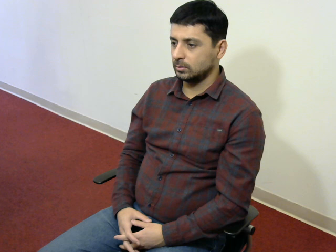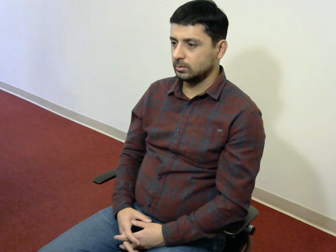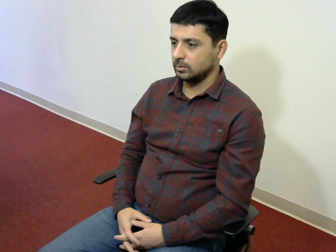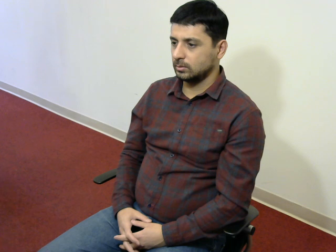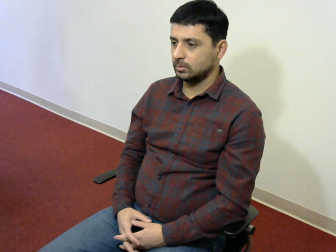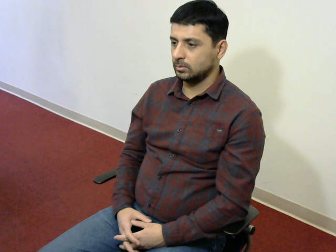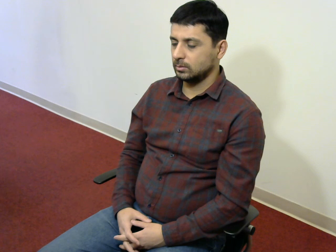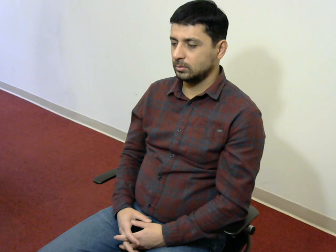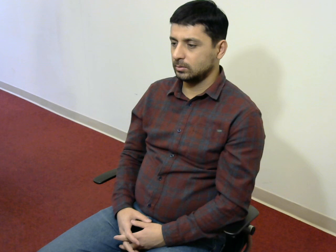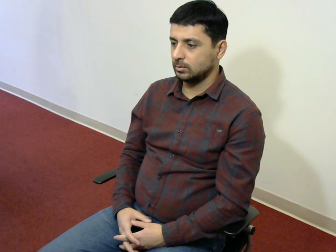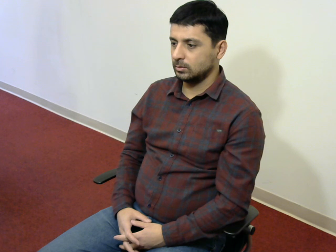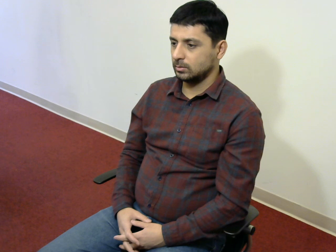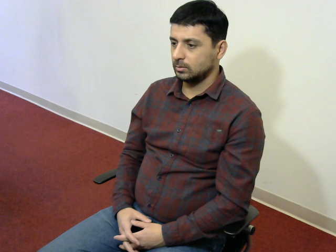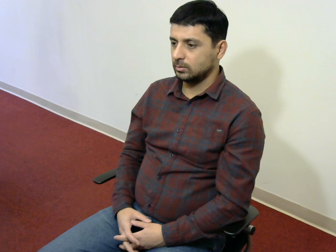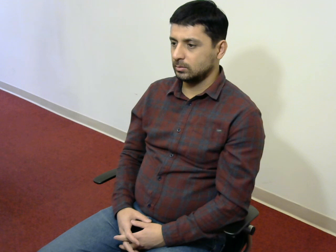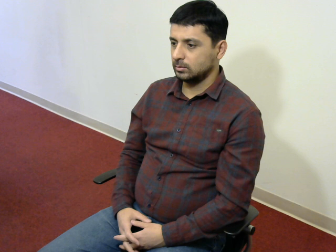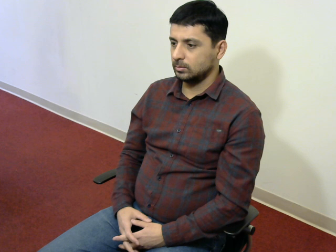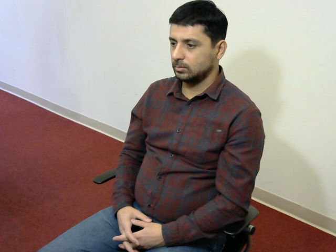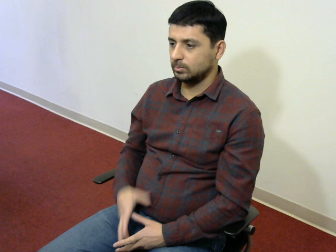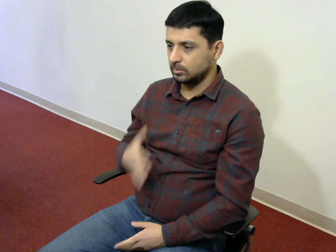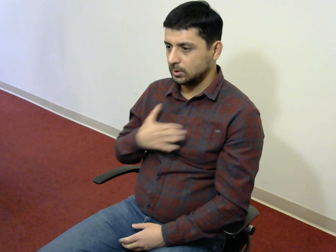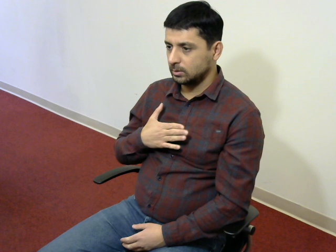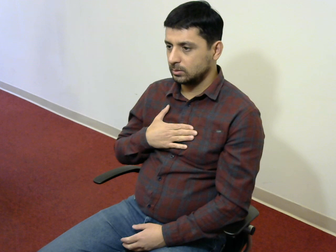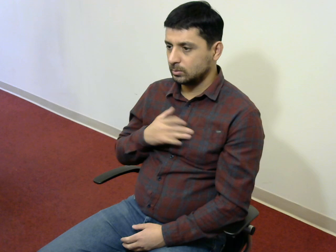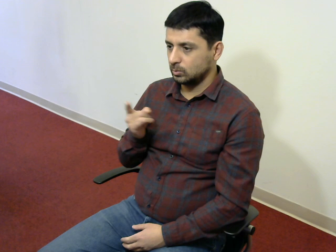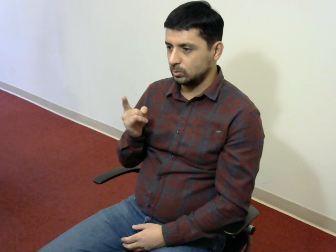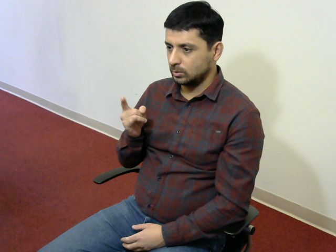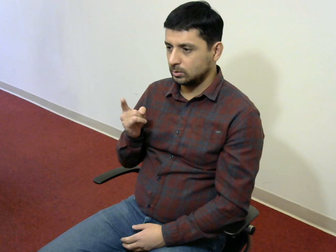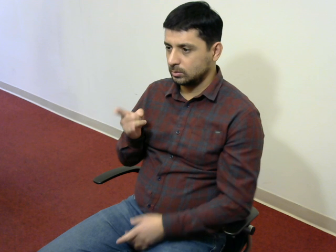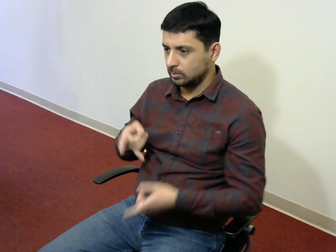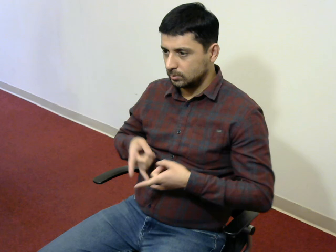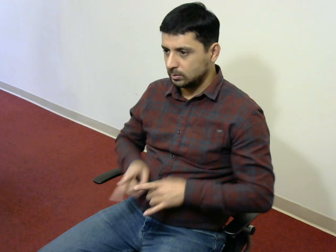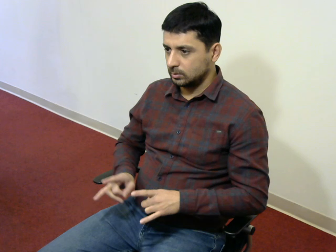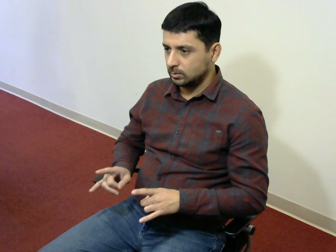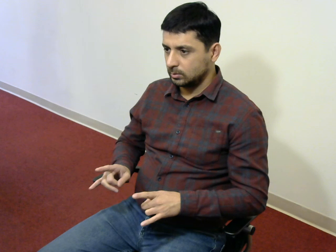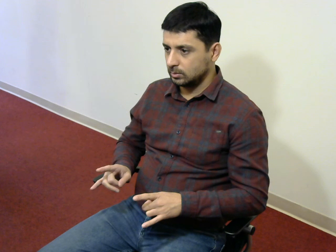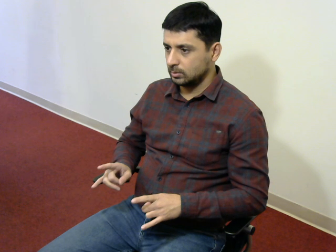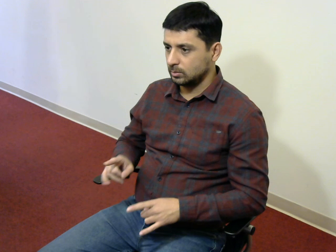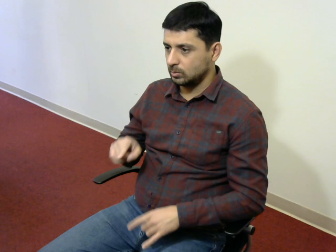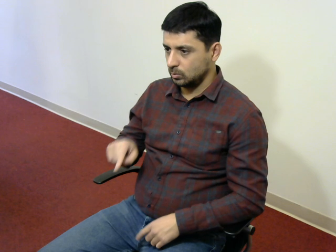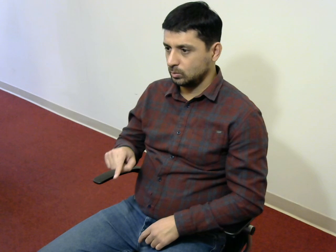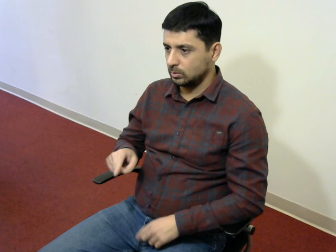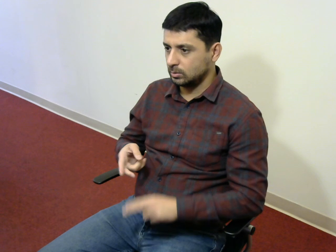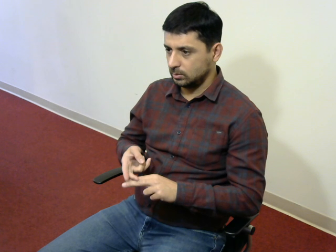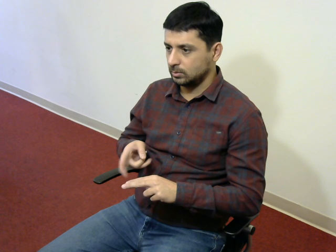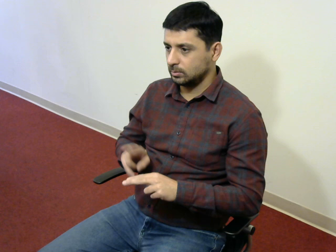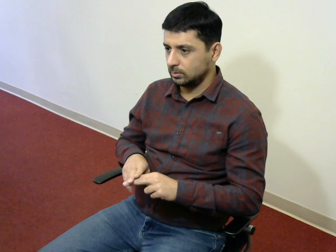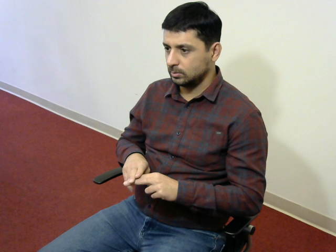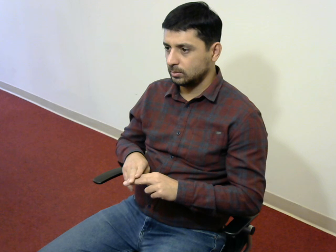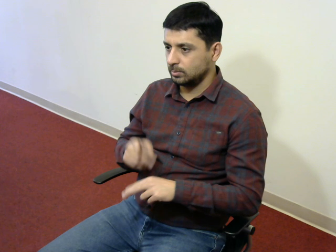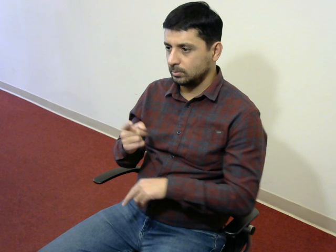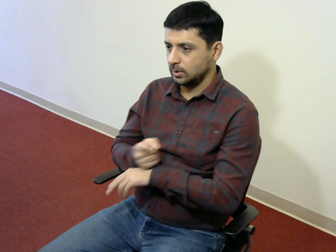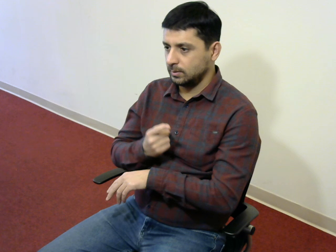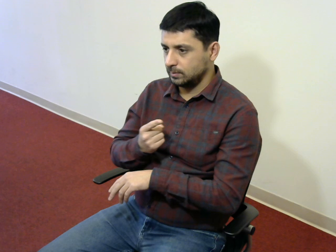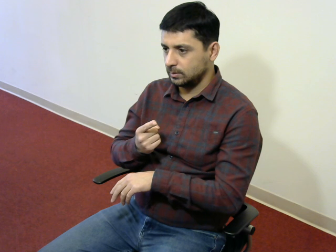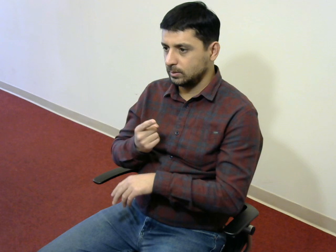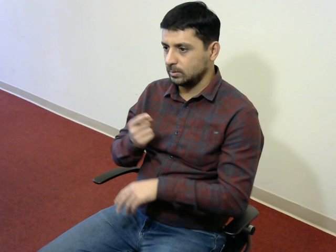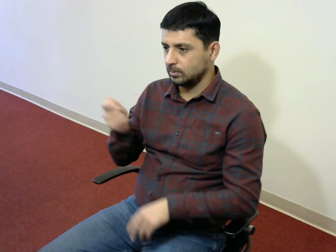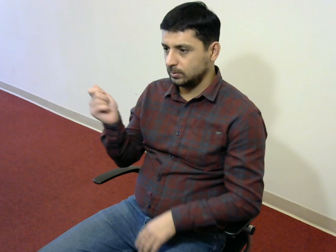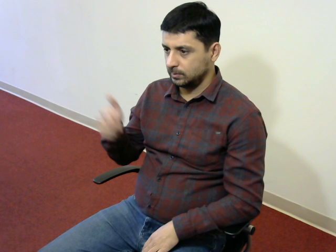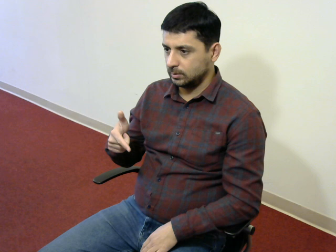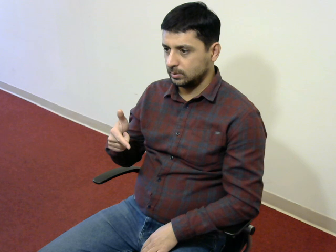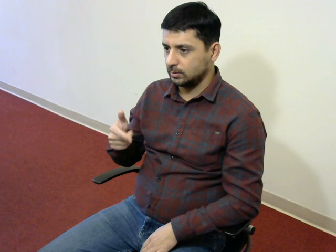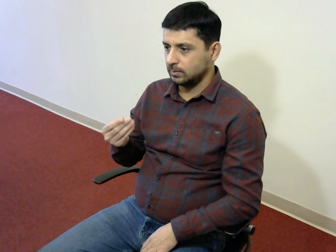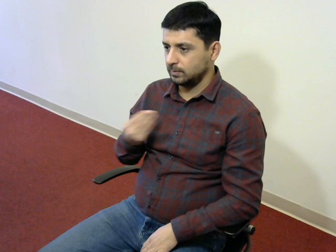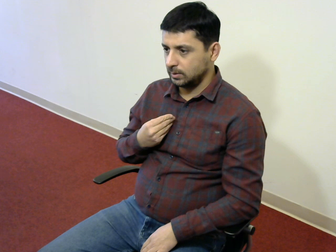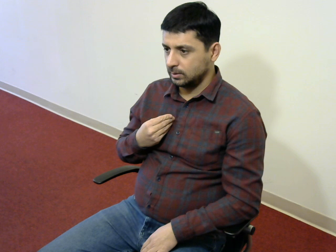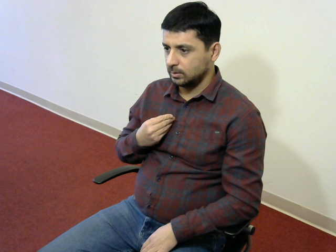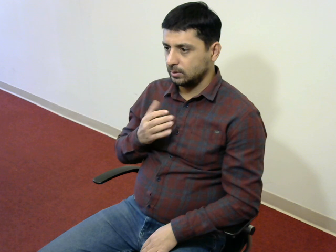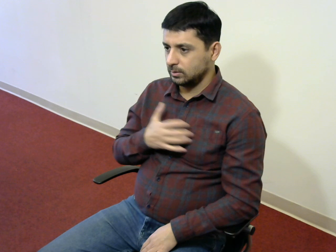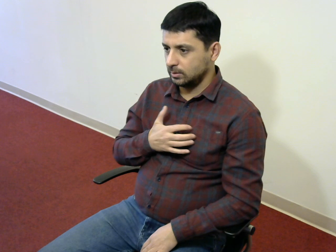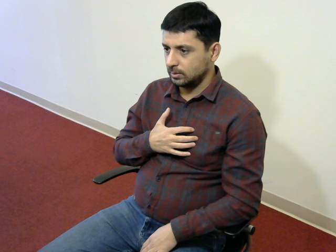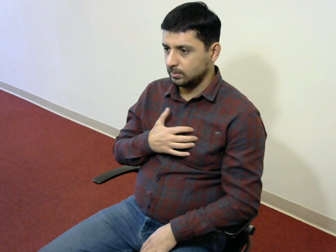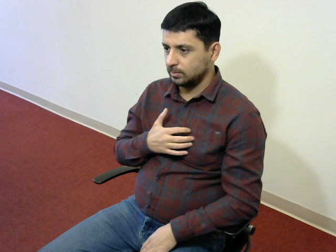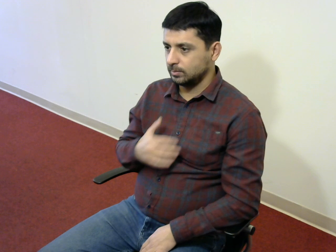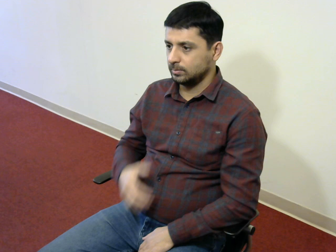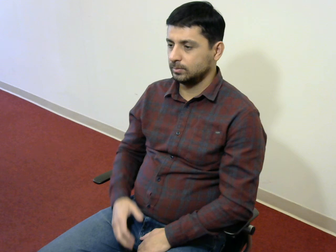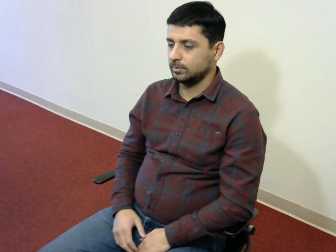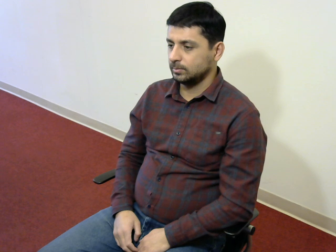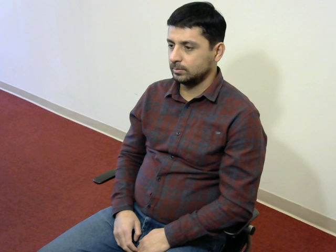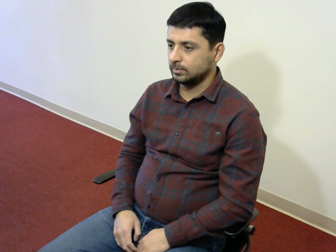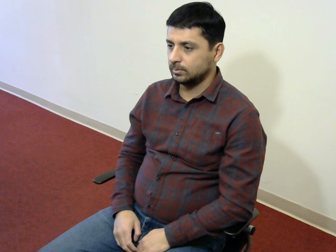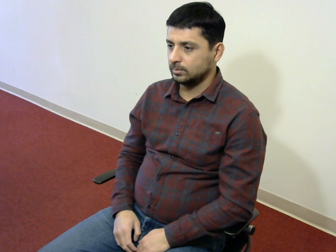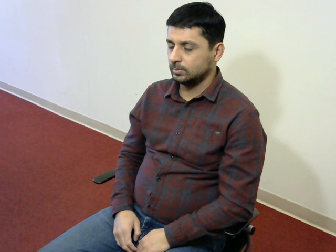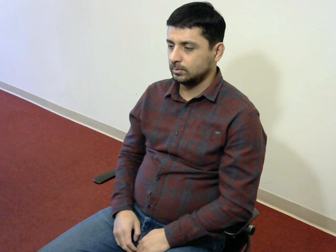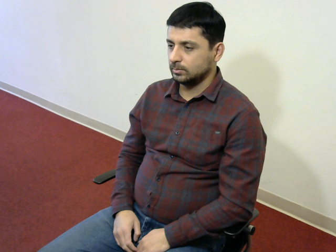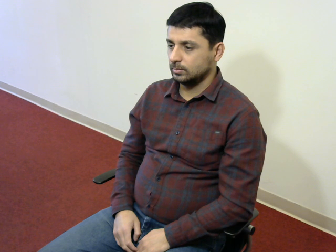Mənim uşağım anadan olub, ona görə birdəfəlik müavinət almaq istəyirəm